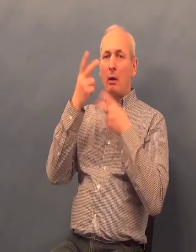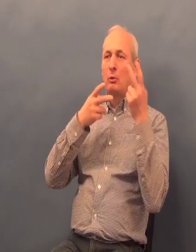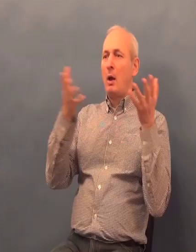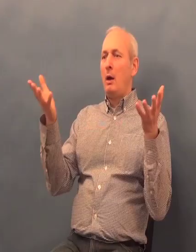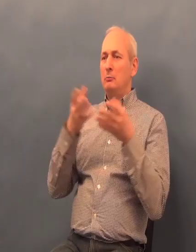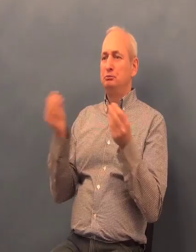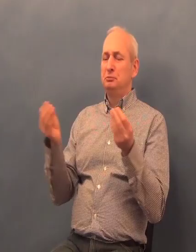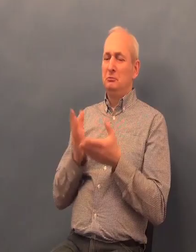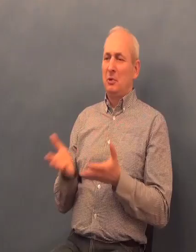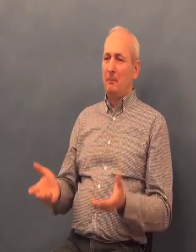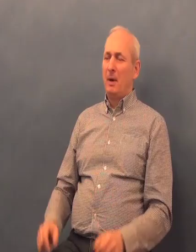Zniknęła i już! Nie ma jej.